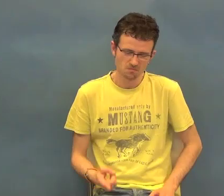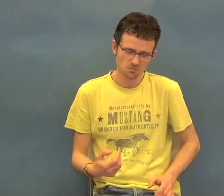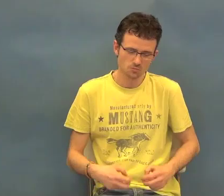Problem.